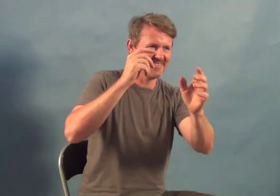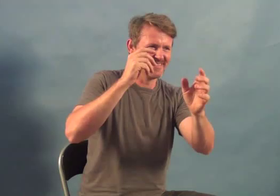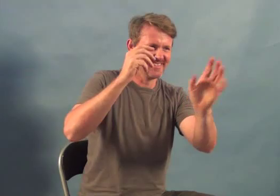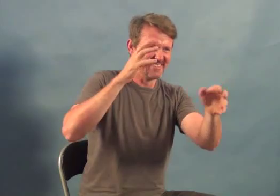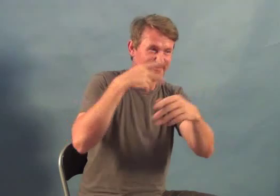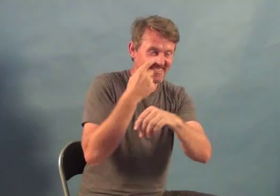Patrz.